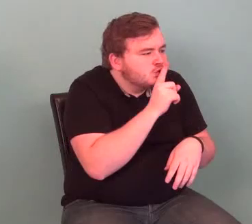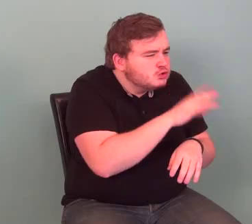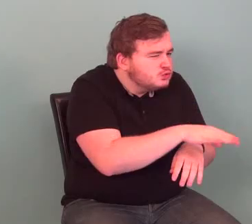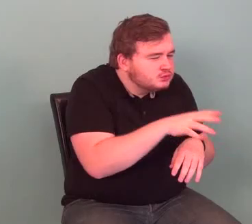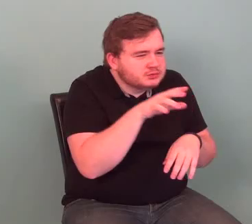Rozgląda się.